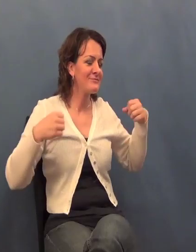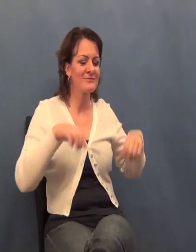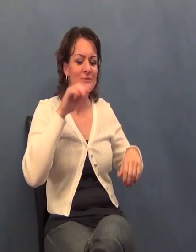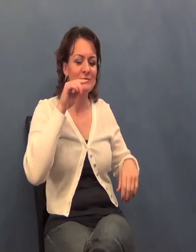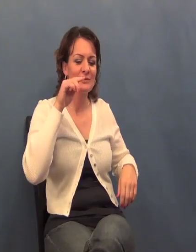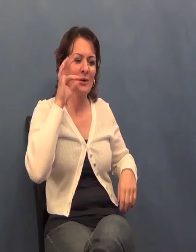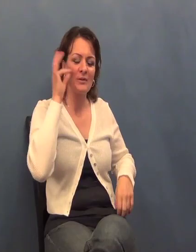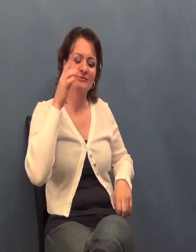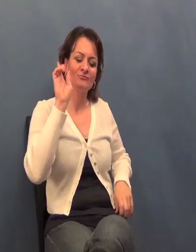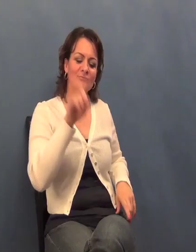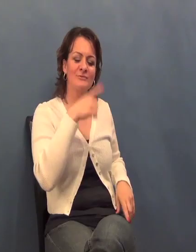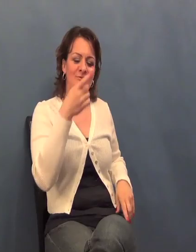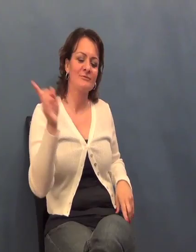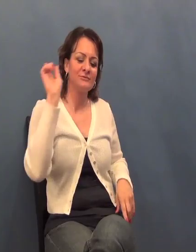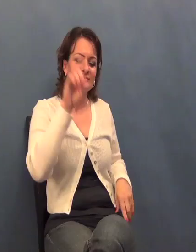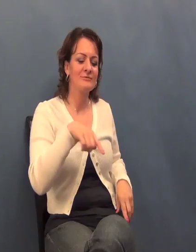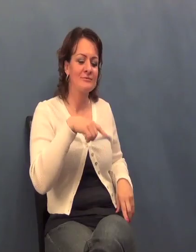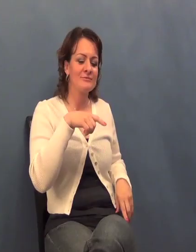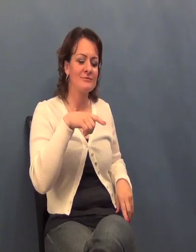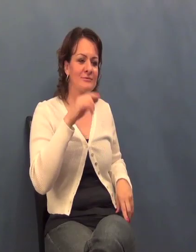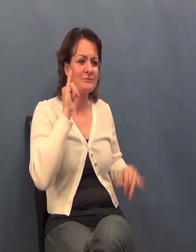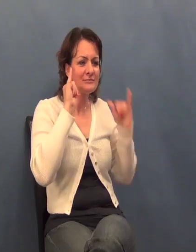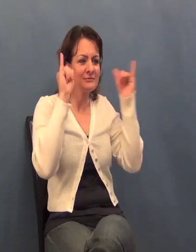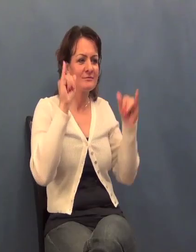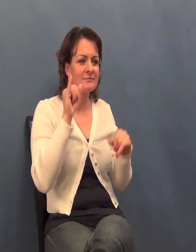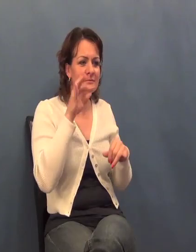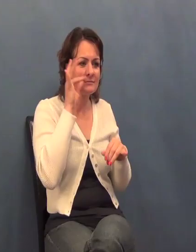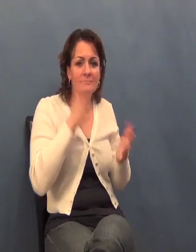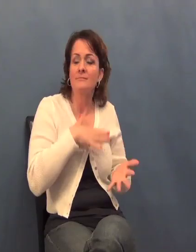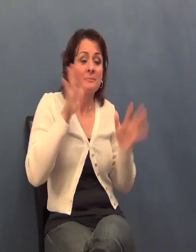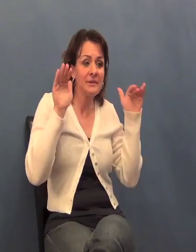Kot dyryguje palcem, wydaje okrzyk. Ptaszek odwraca się i jest wystraszony.